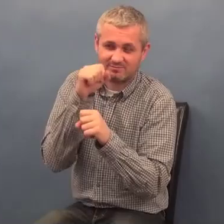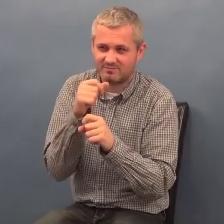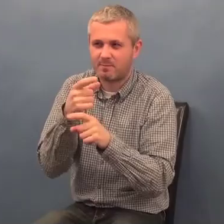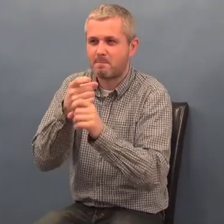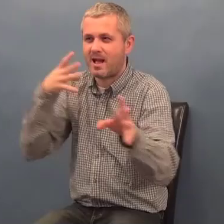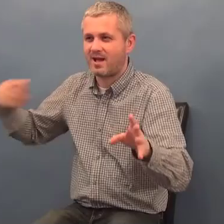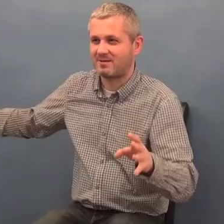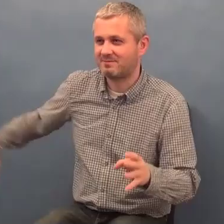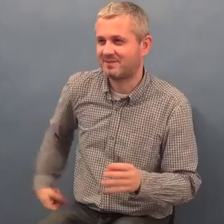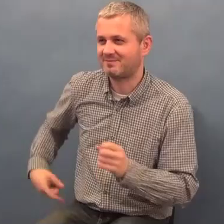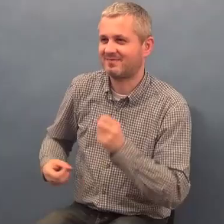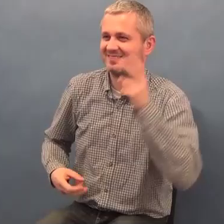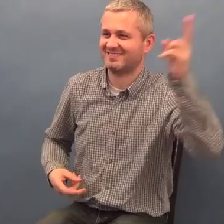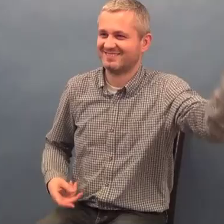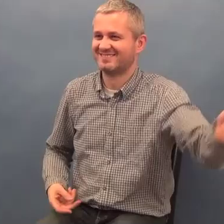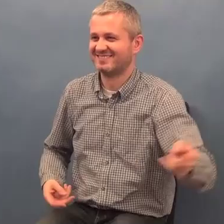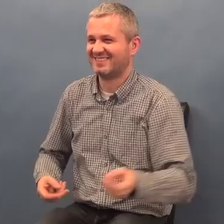Budzik strzela wskazówką w tyłek myszki, a ona wyskakuje z łóżka i upada.